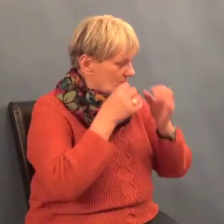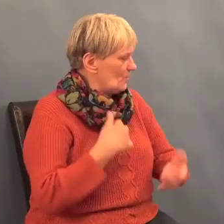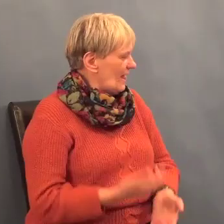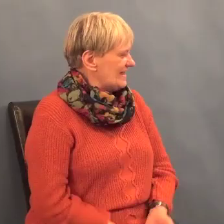Założę okulary?